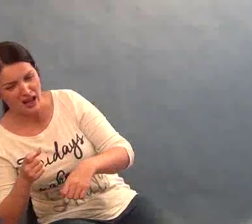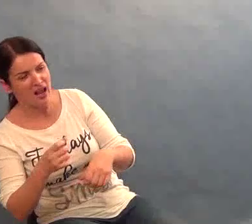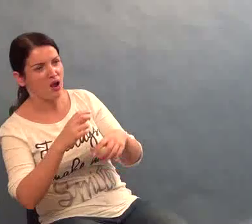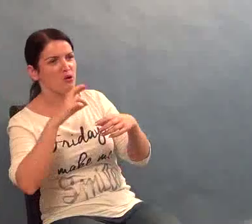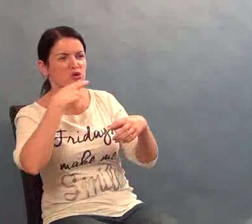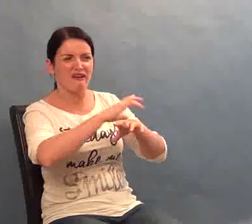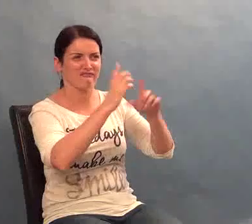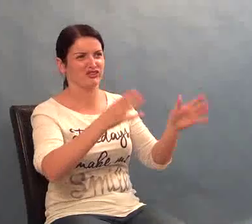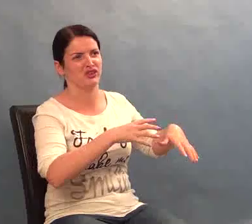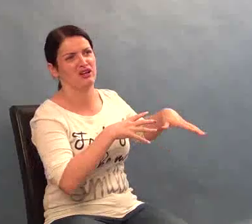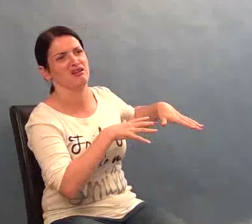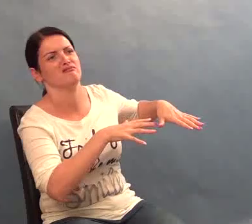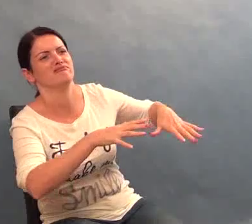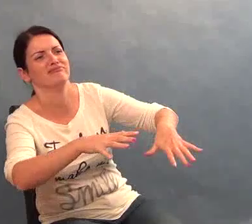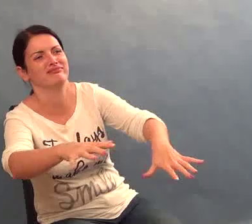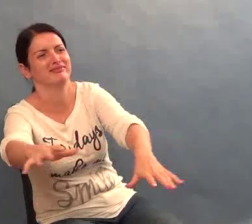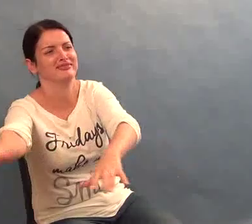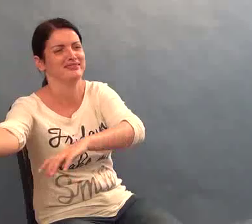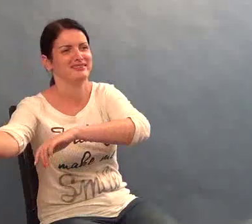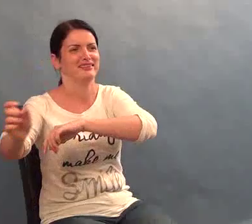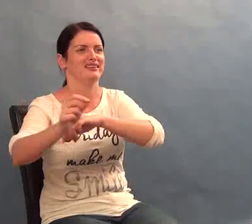Wszystkie gruszki się wysypują.